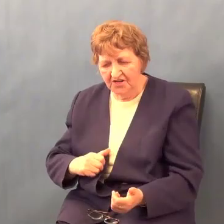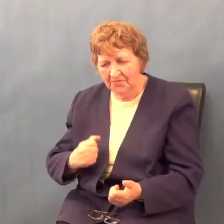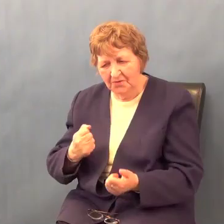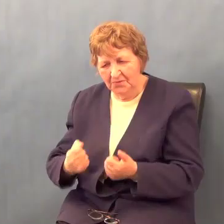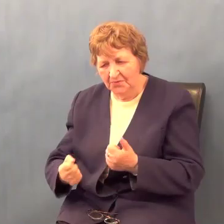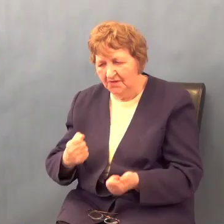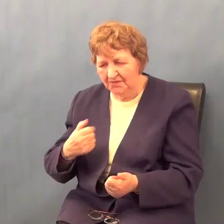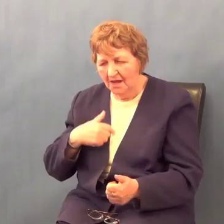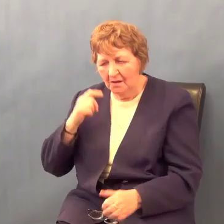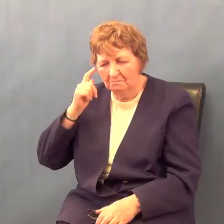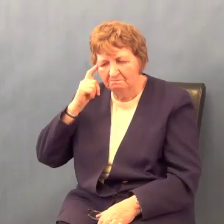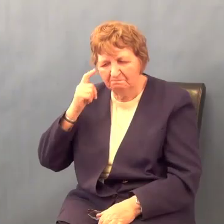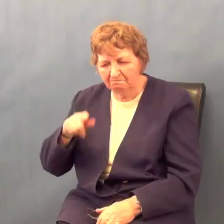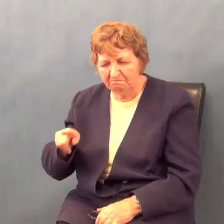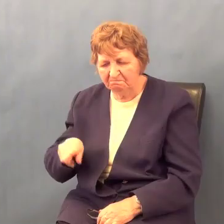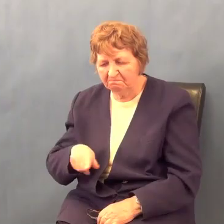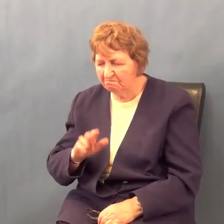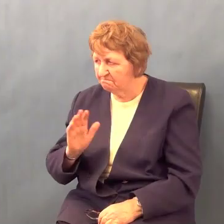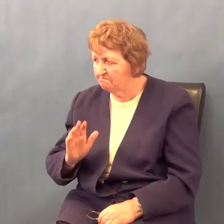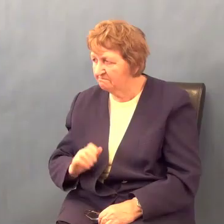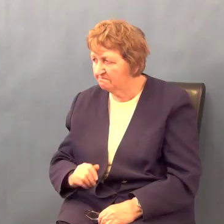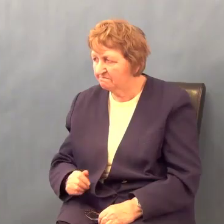Trudne, ja nie dam rady zapamiętać.